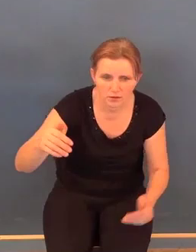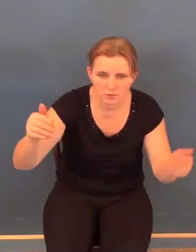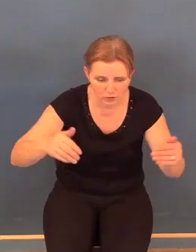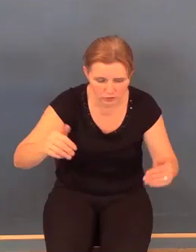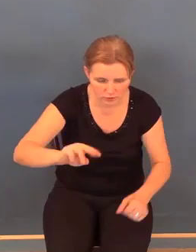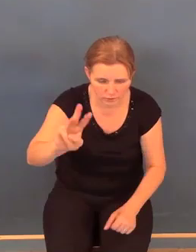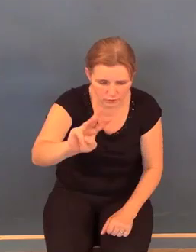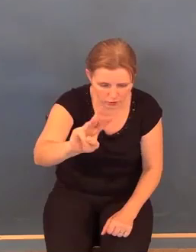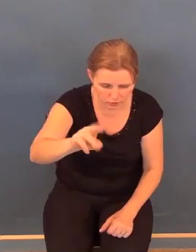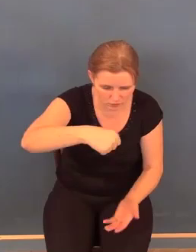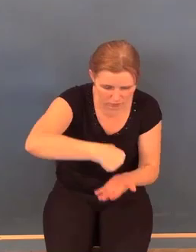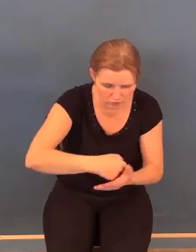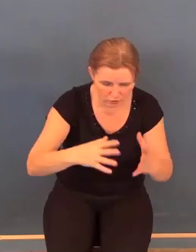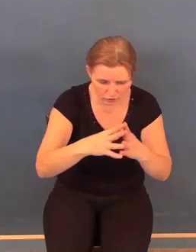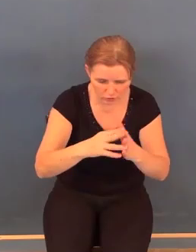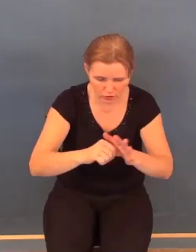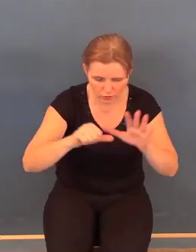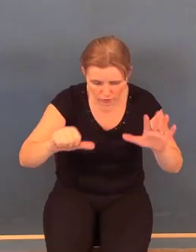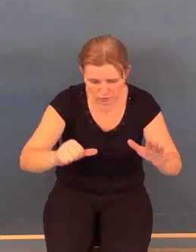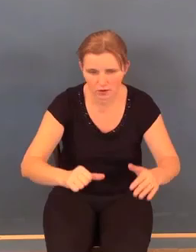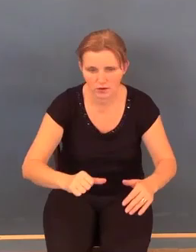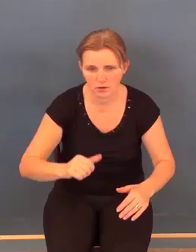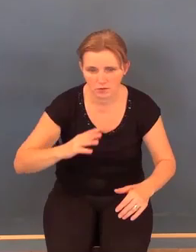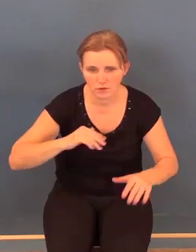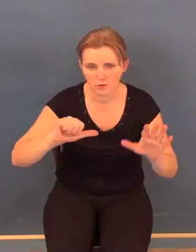Można we wtorek, jestem zajęta od dziesiątej do szóstej.